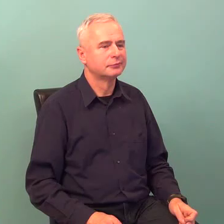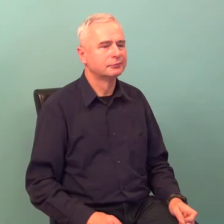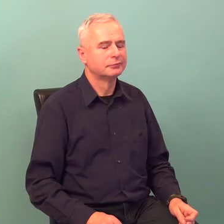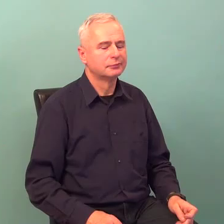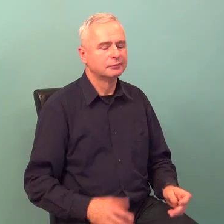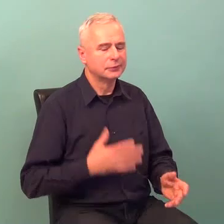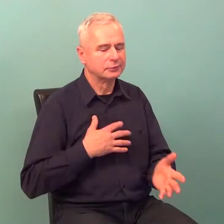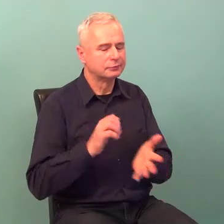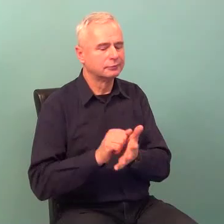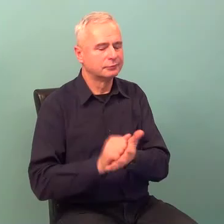Mam pozajmowane.